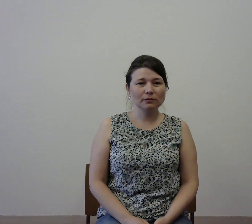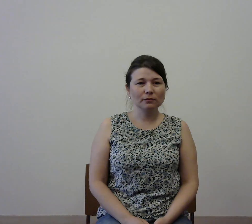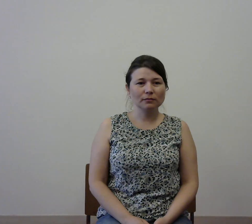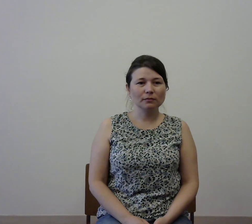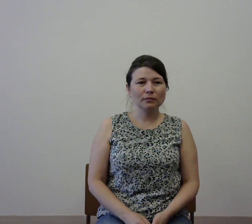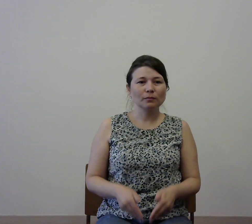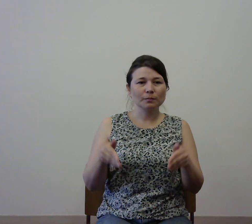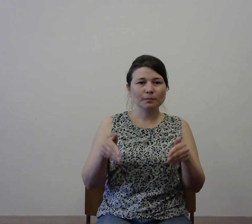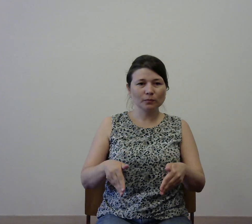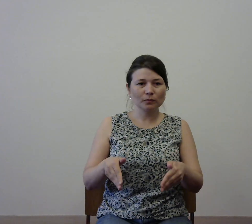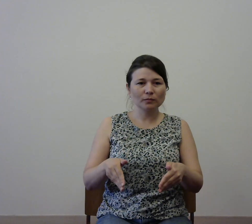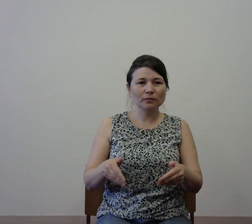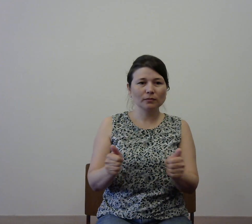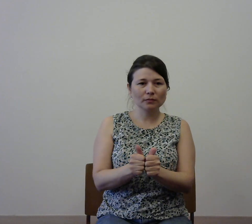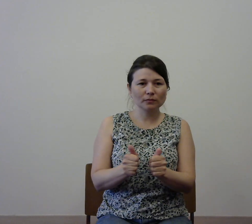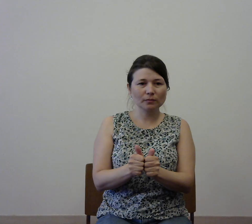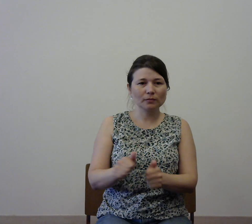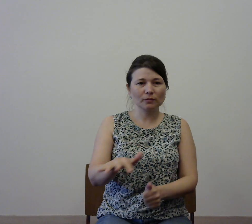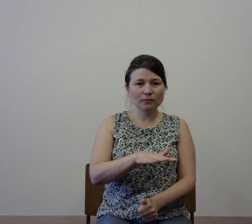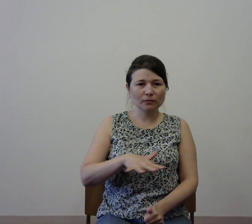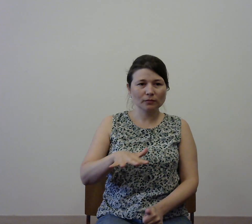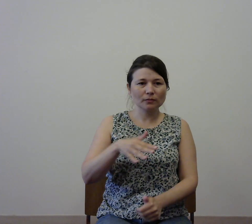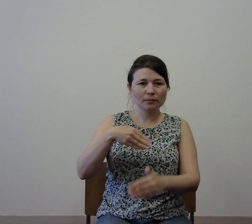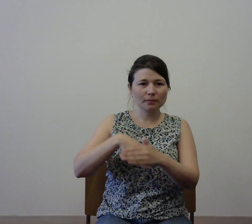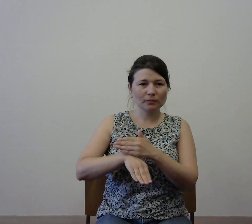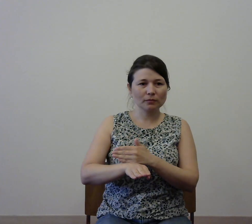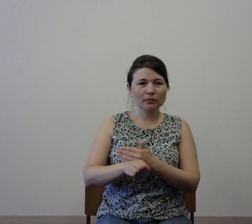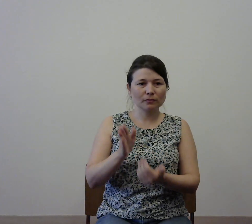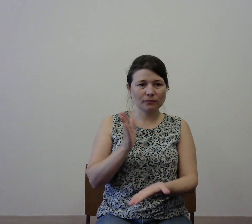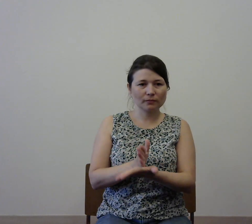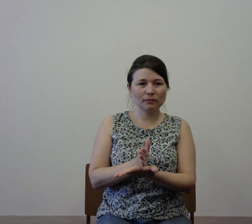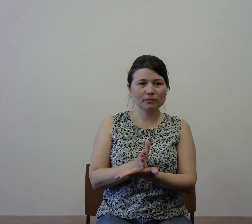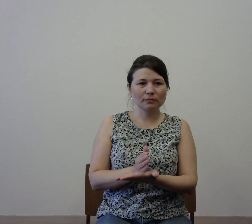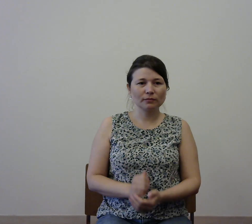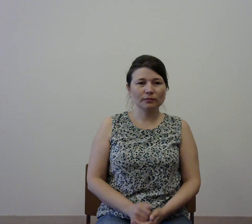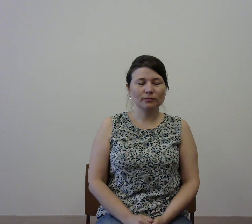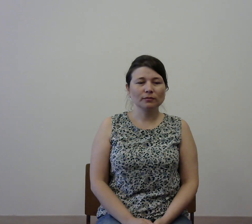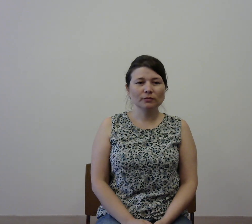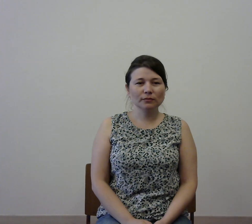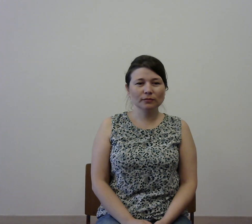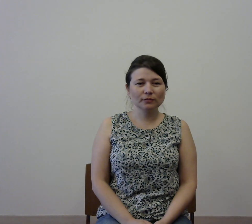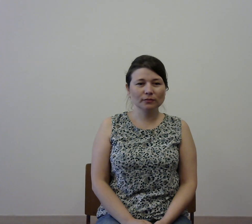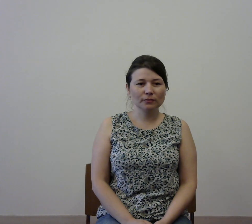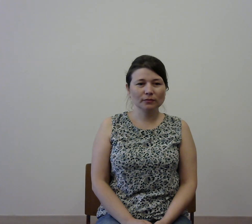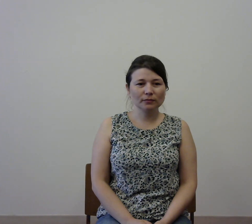Burda yaxınlıqda metro stansiyası varmı?